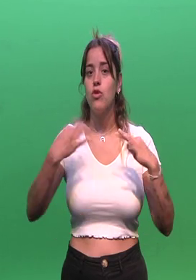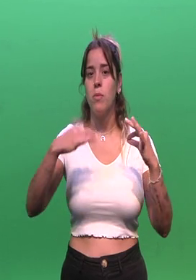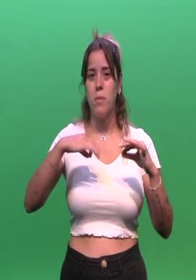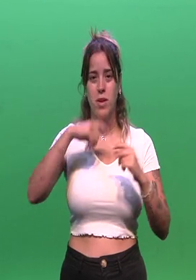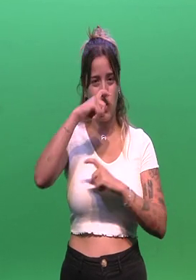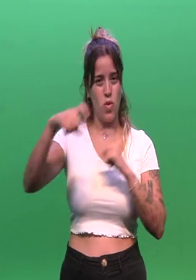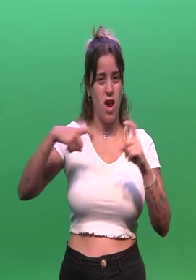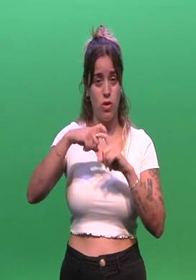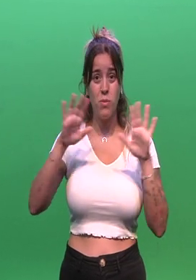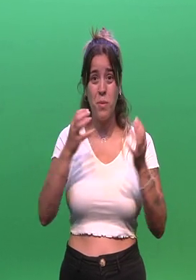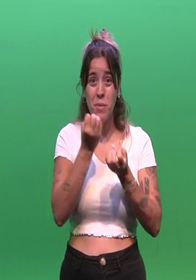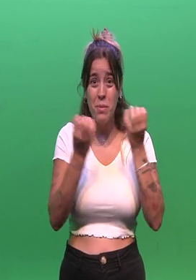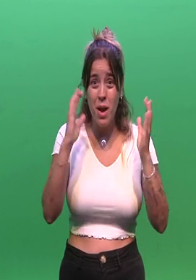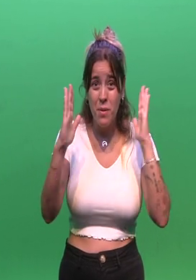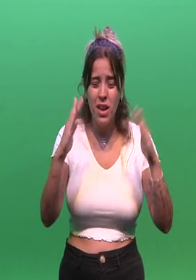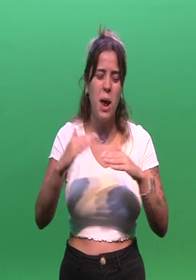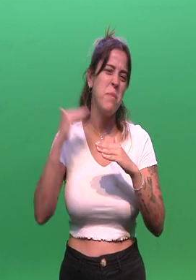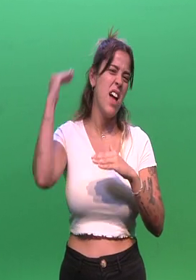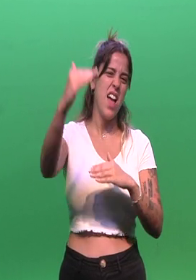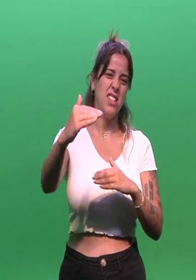Normalment, em passa durant tot l'any, però a la primavera és més accentuat.